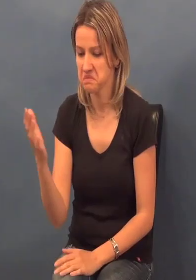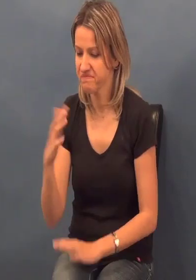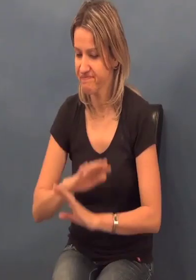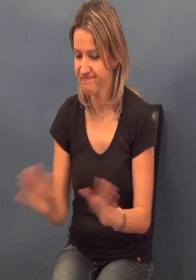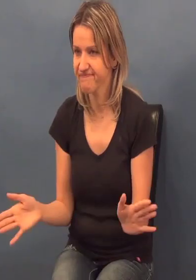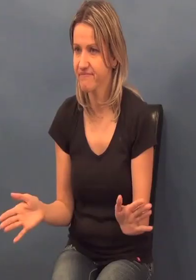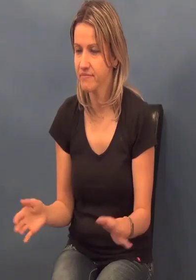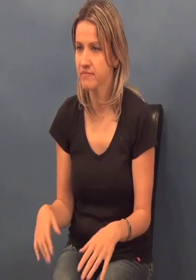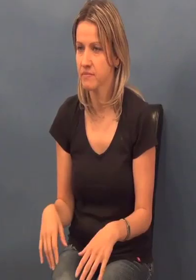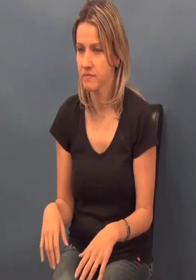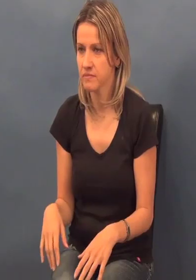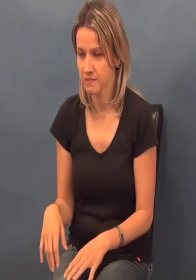Więc nic z tego.